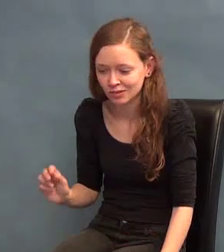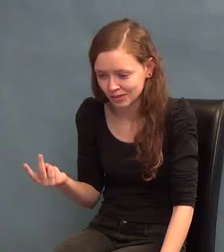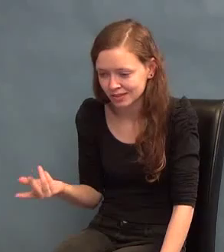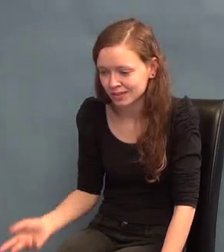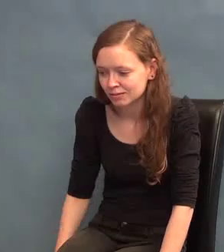Drugie.